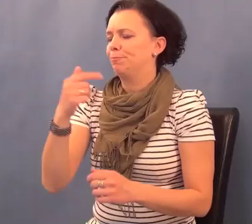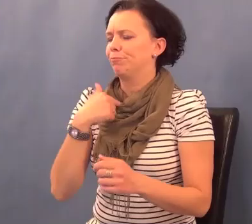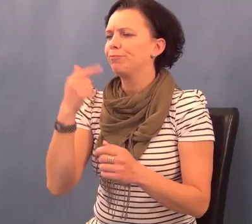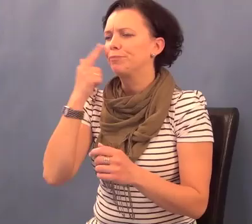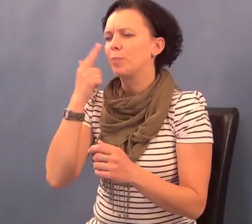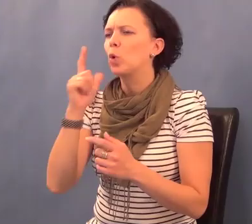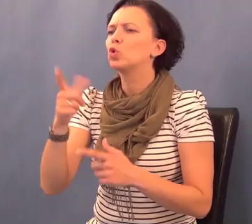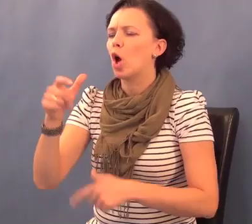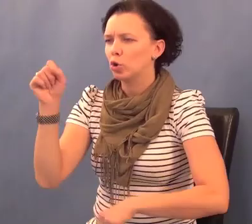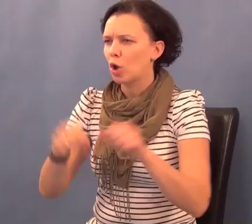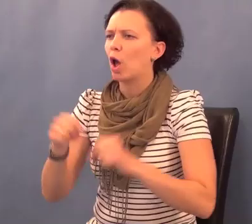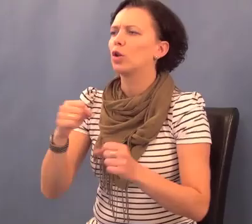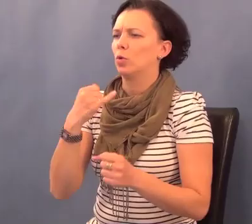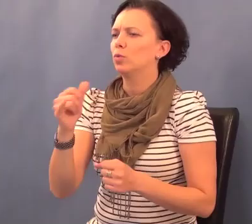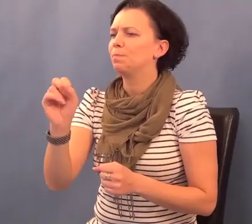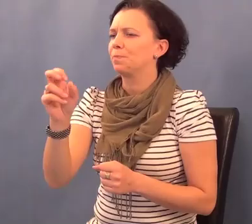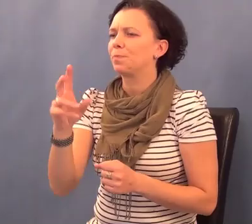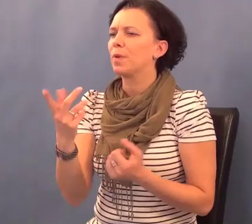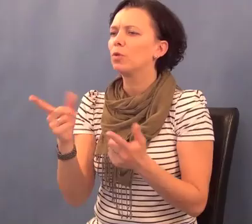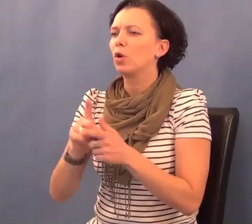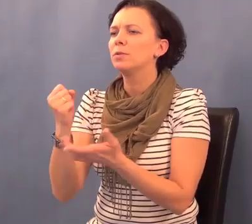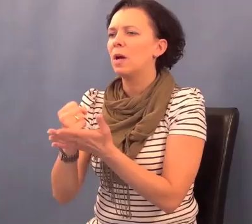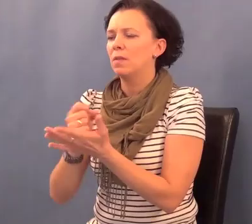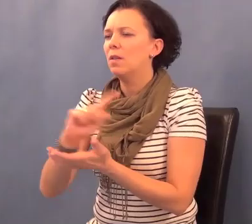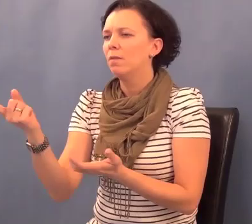Zauważyłam, że często sądy inne, tak, do spraw, tak.